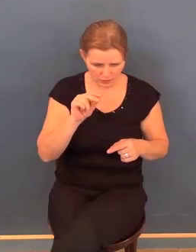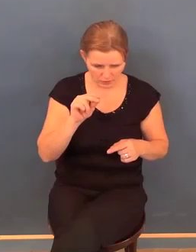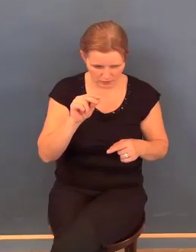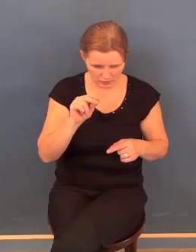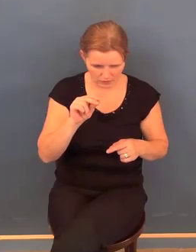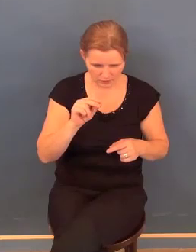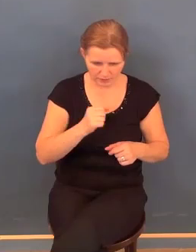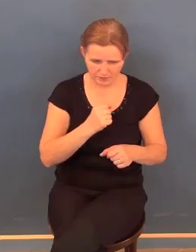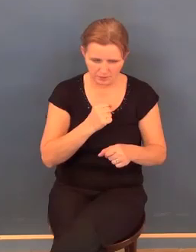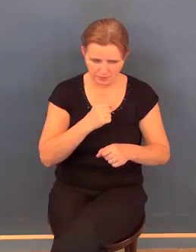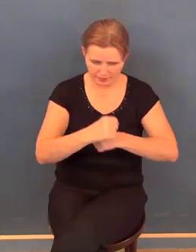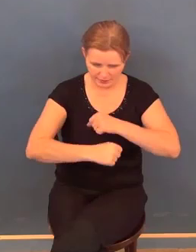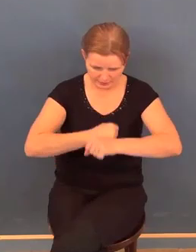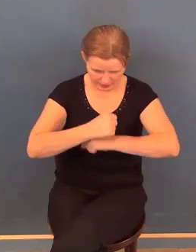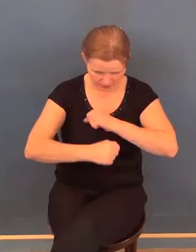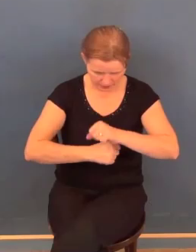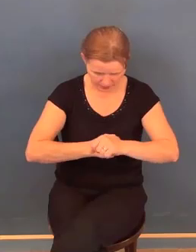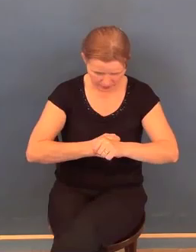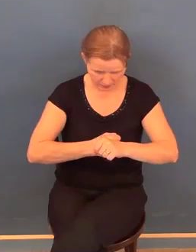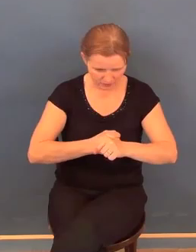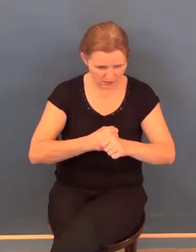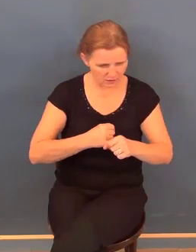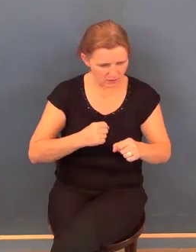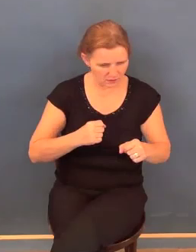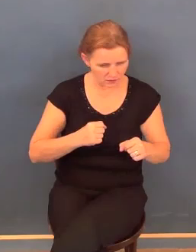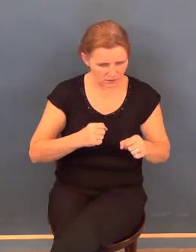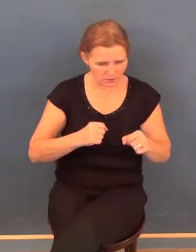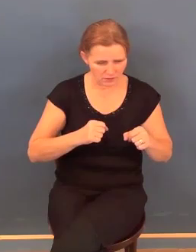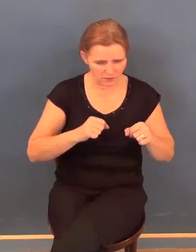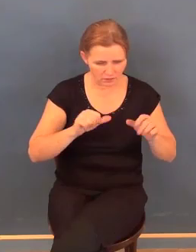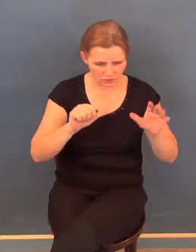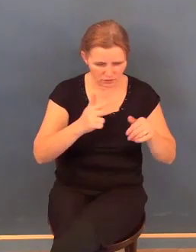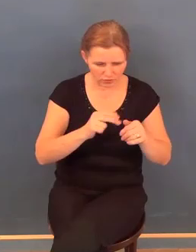W poniedziałek pracuję.